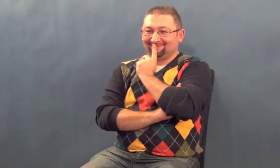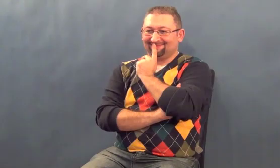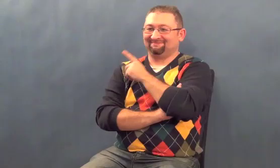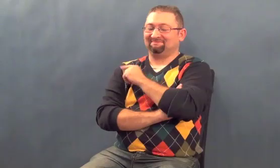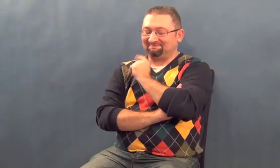Aha.